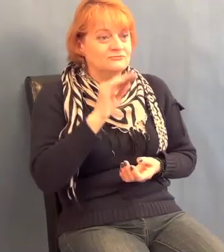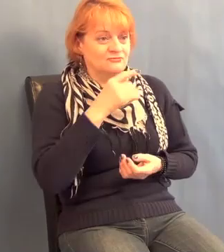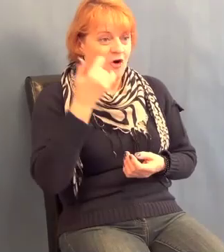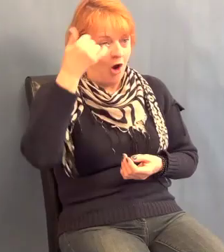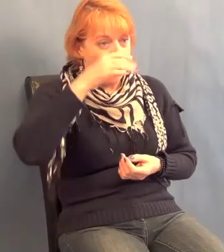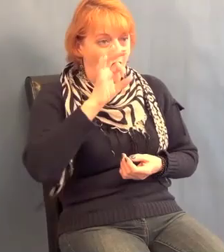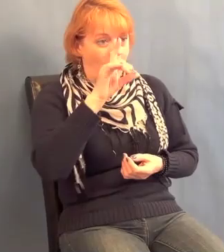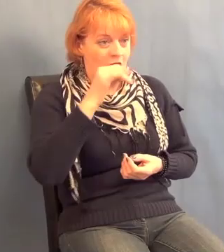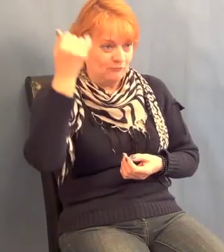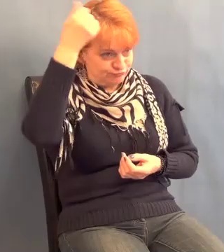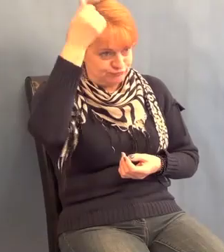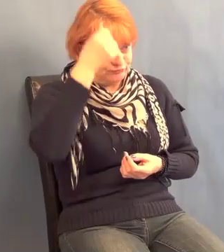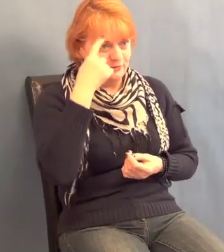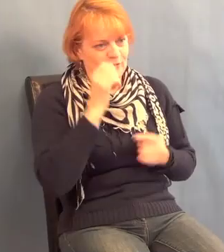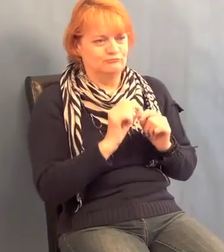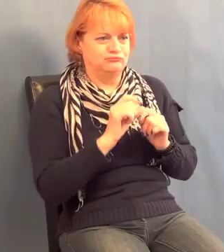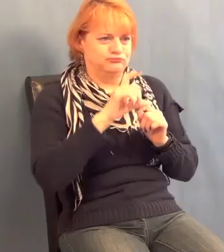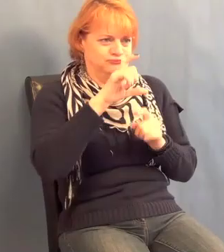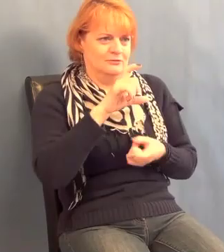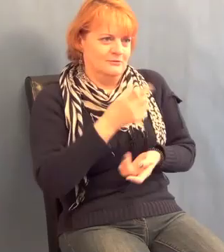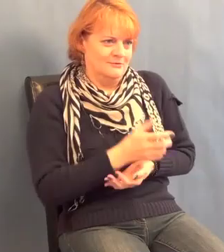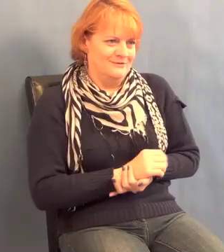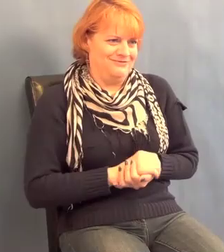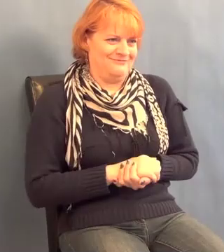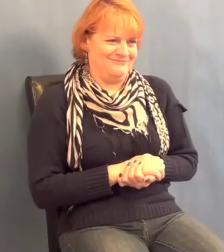Lepiej nalać oleju do głowy i od razu będzie więcej wiedzy.